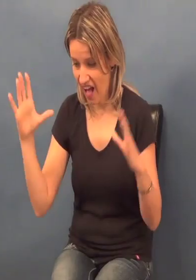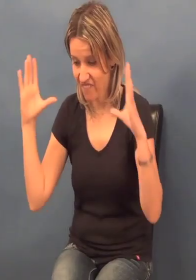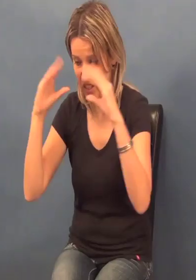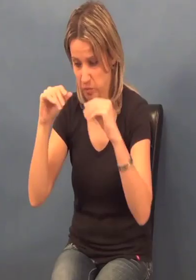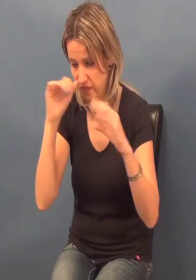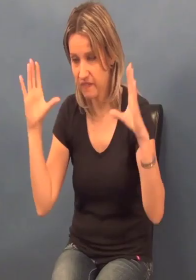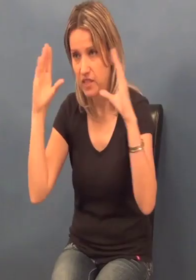A nie możesz wieczorem?